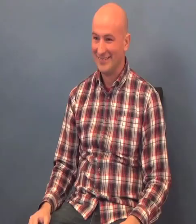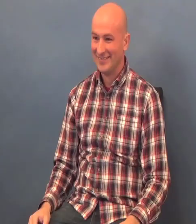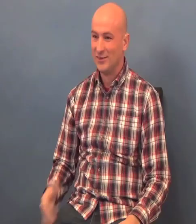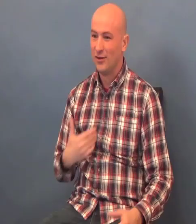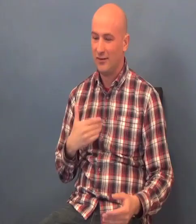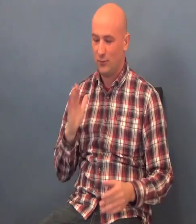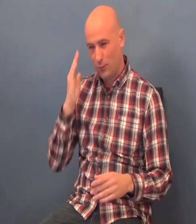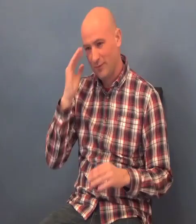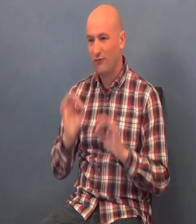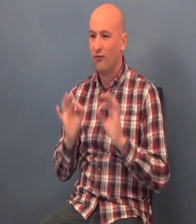Umiem podrywać.